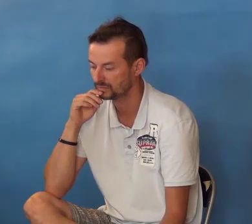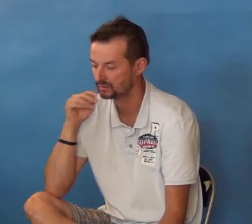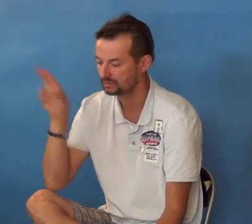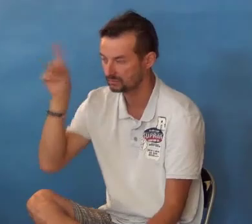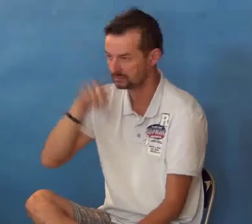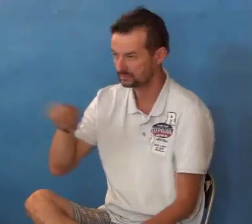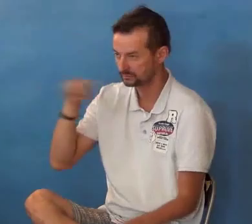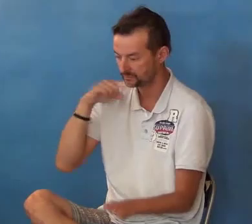Czerwone koło.